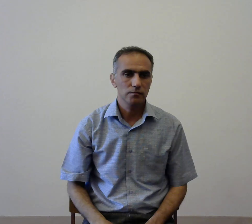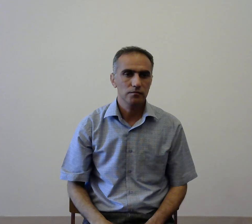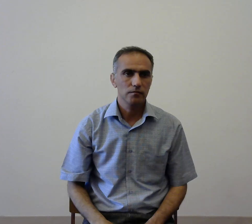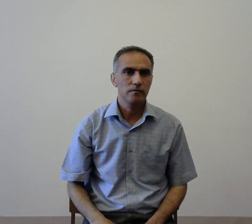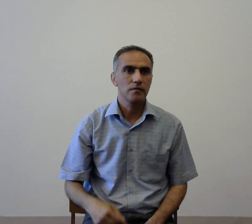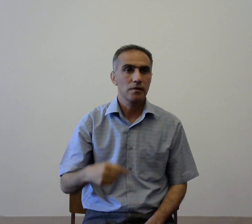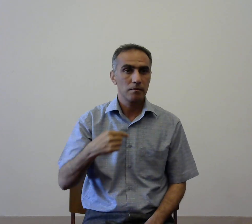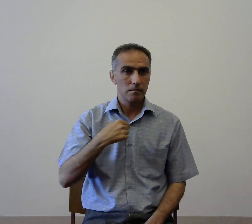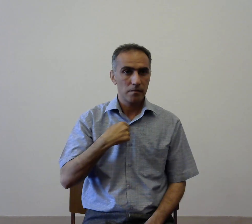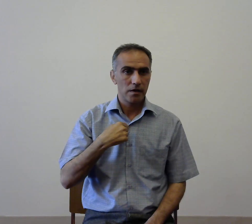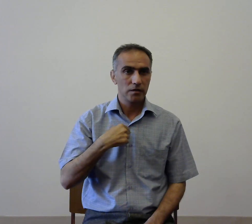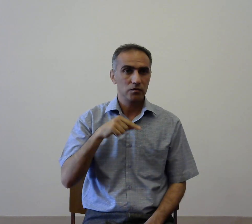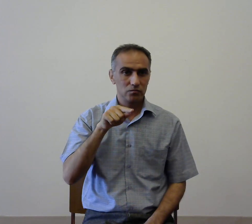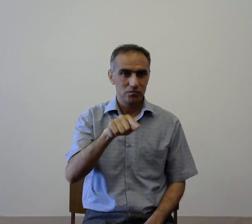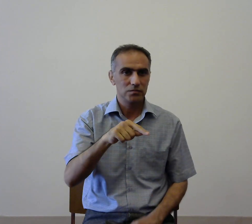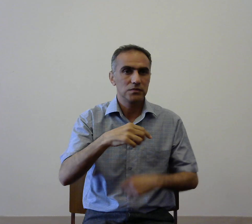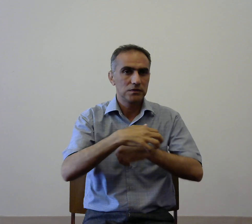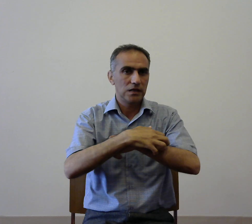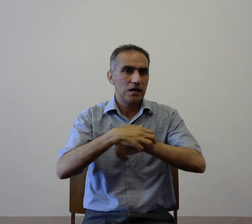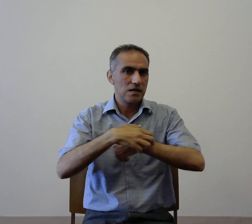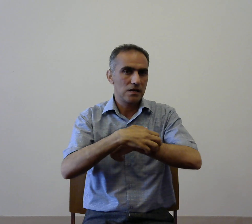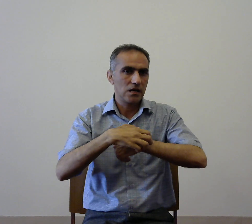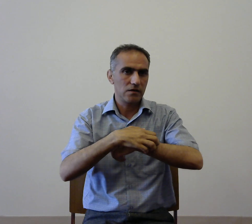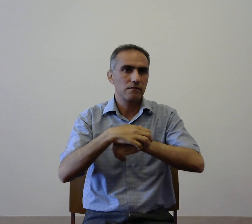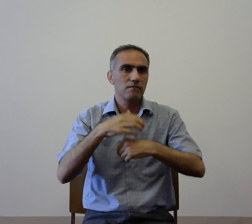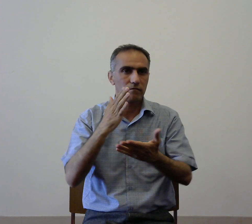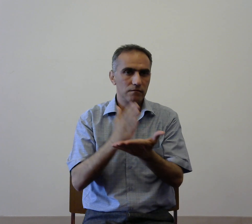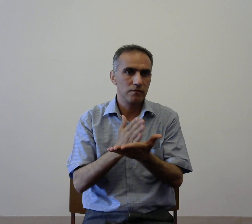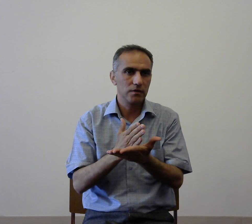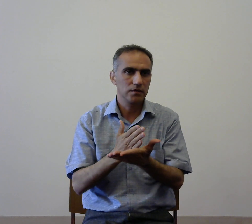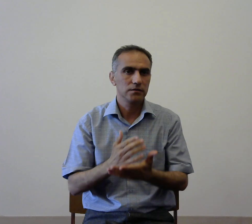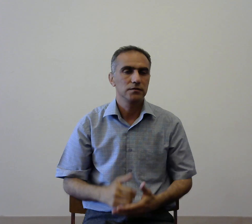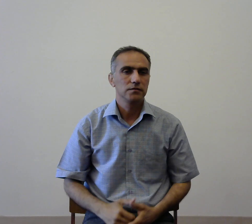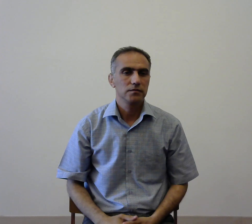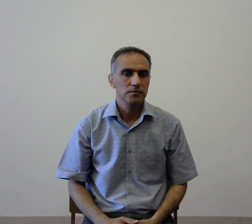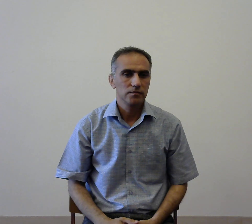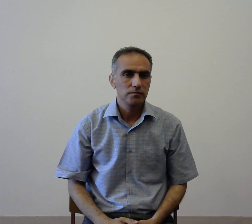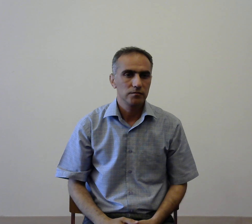Mənim buna alergiyam var